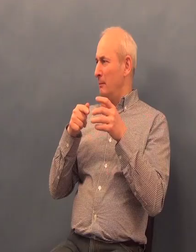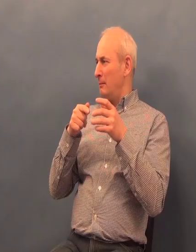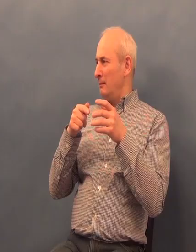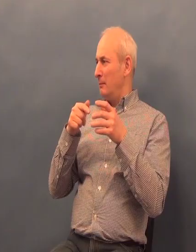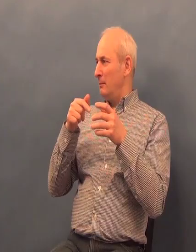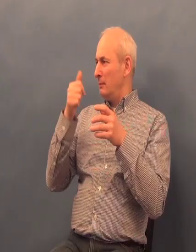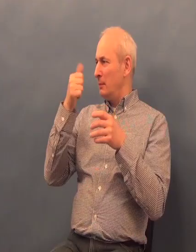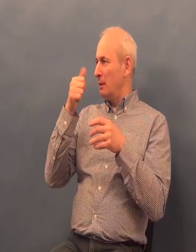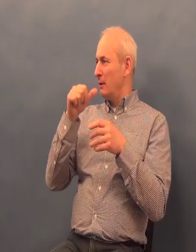Jak to się nazywa?